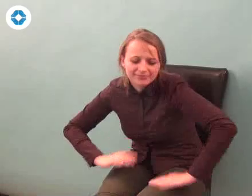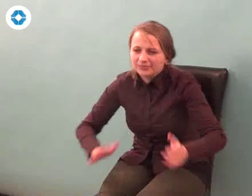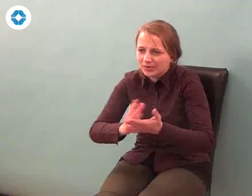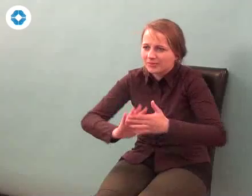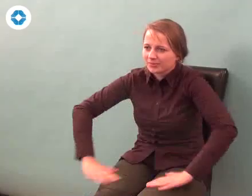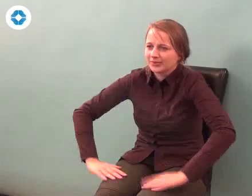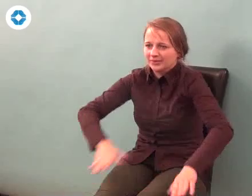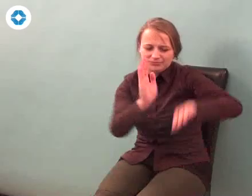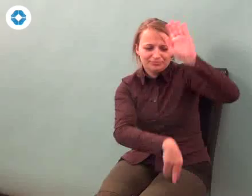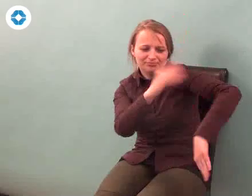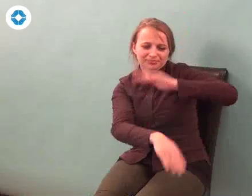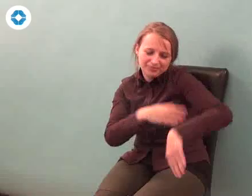Drugi pomaga mu się oczyścić.